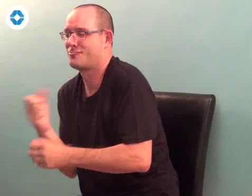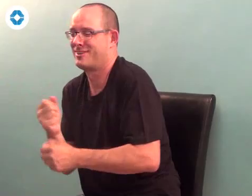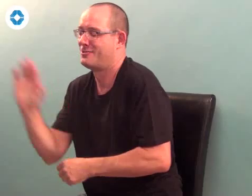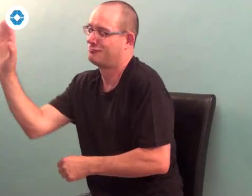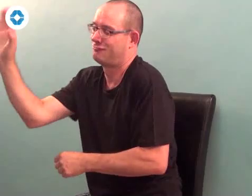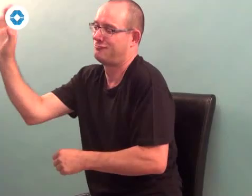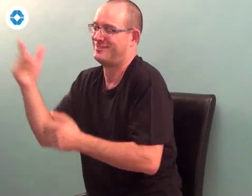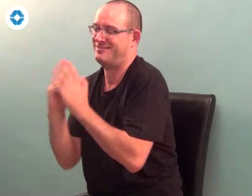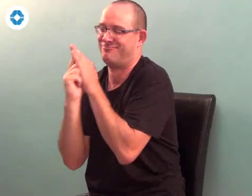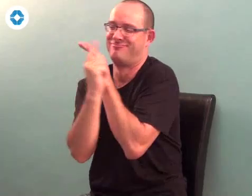Pomachał im na pożegnanie i odszedł.